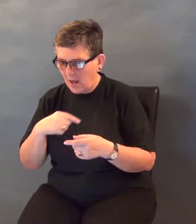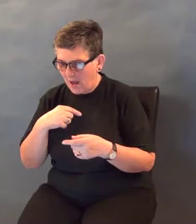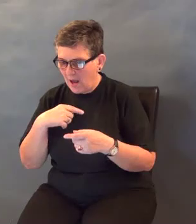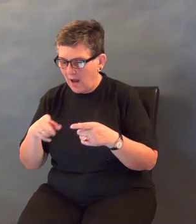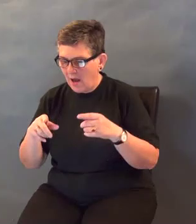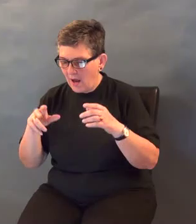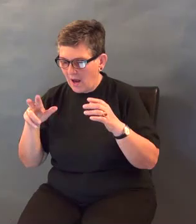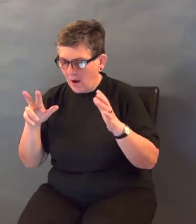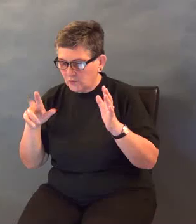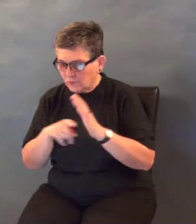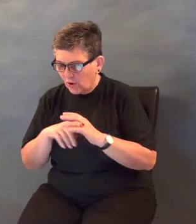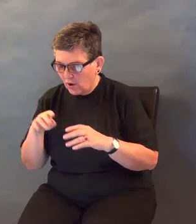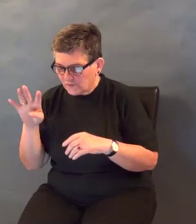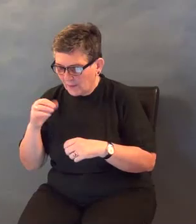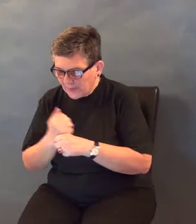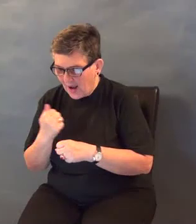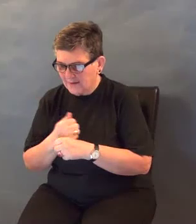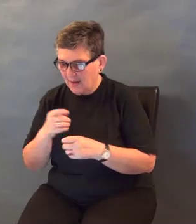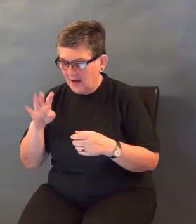Ja od ósmej do czwartej pracuję.